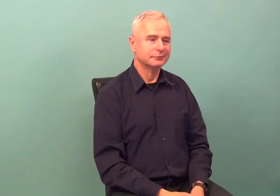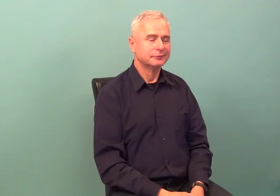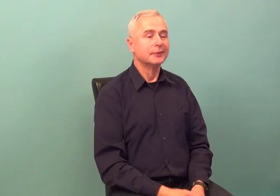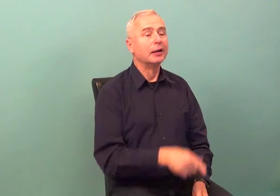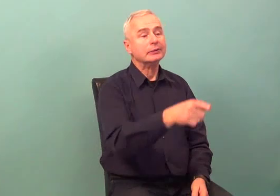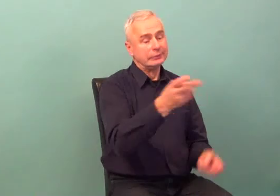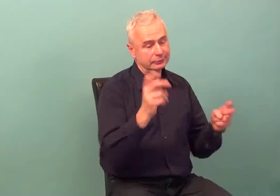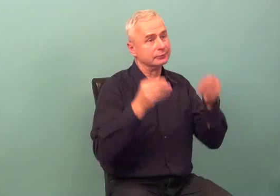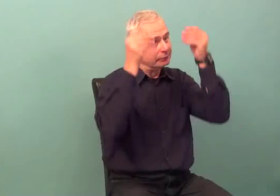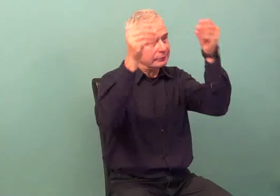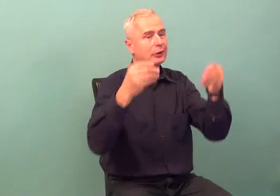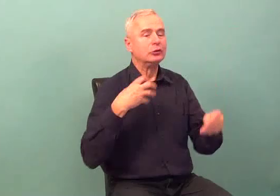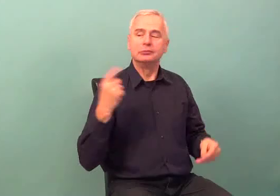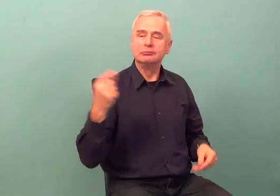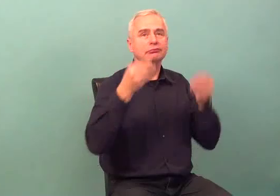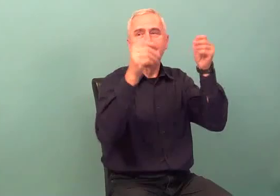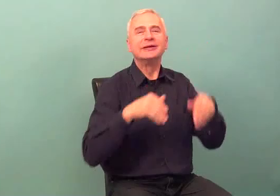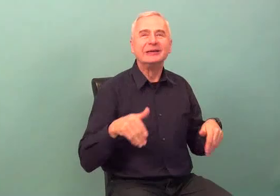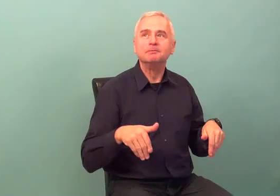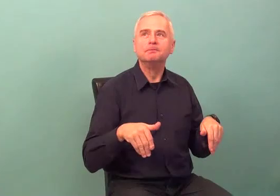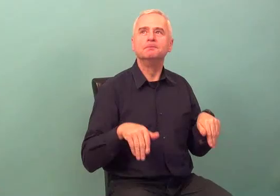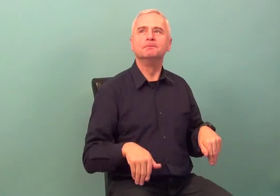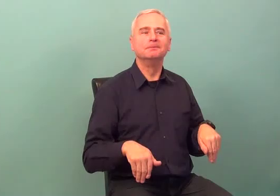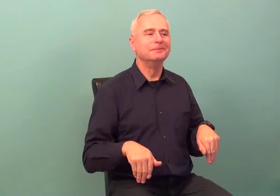Ty zrób coś takiego, powieś ten znak i jak goście zadowoleni przyjdą, to ich zmuli jak zobaczą ten wiszący znak.